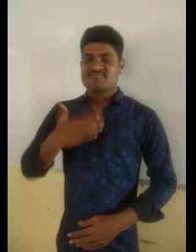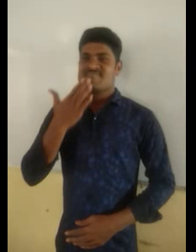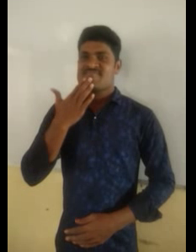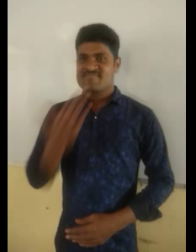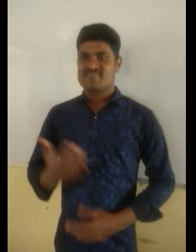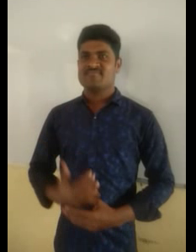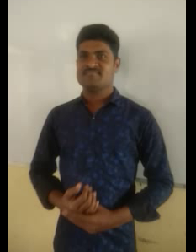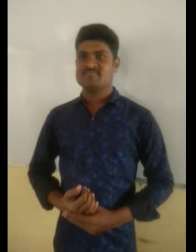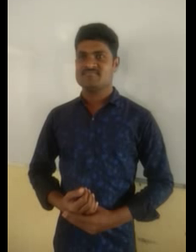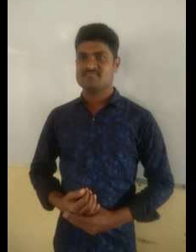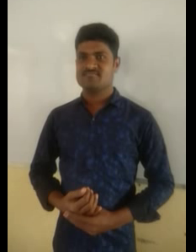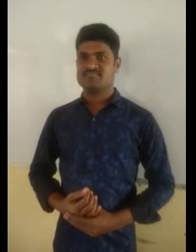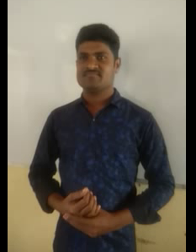i am fine. thank you sir